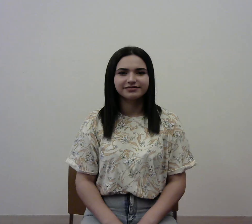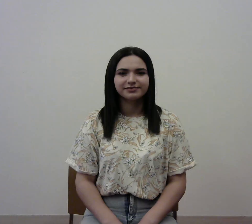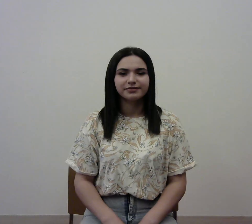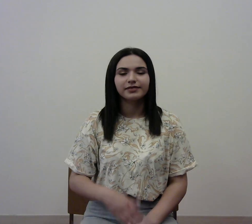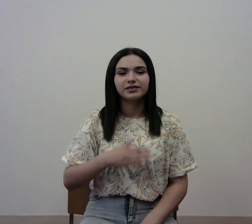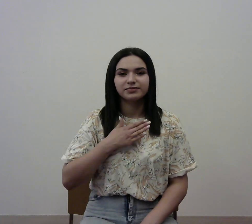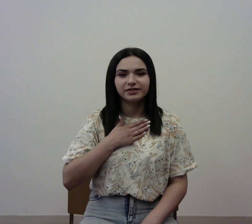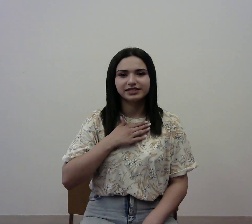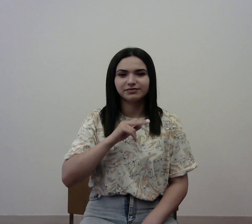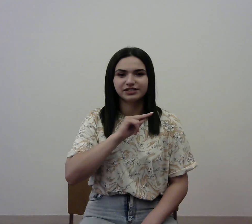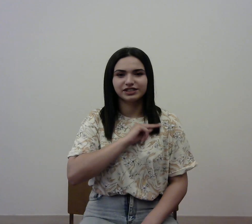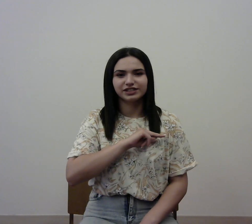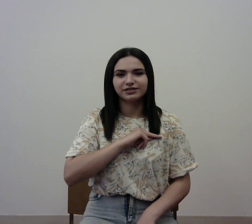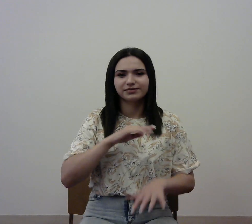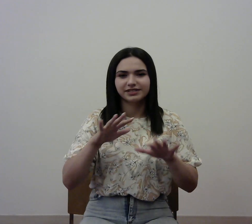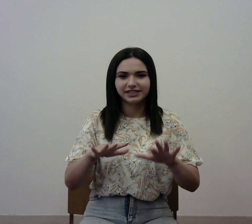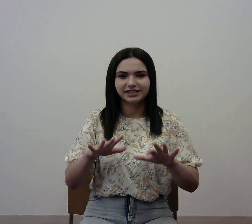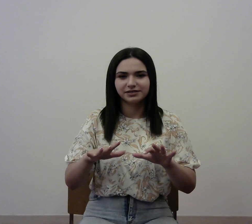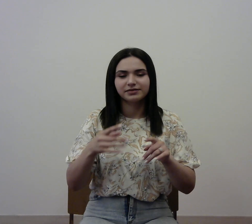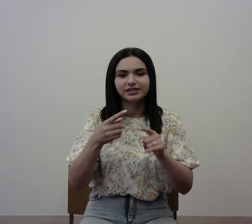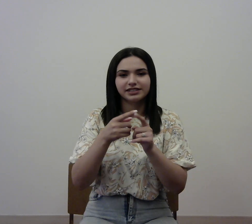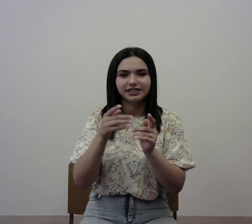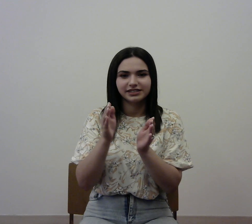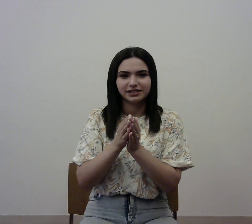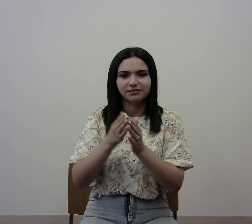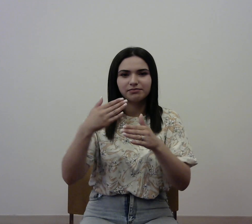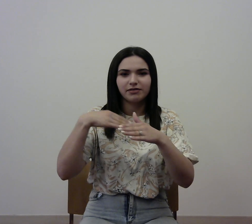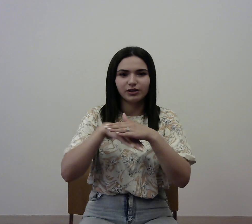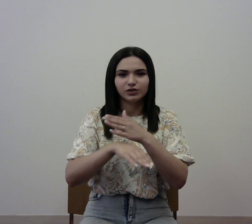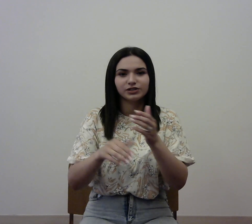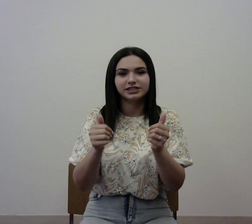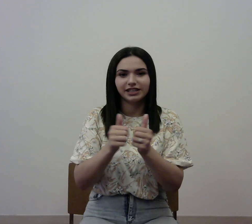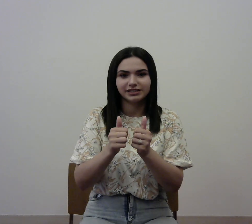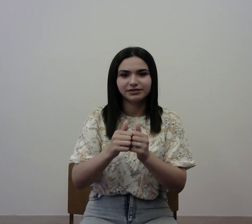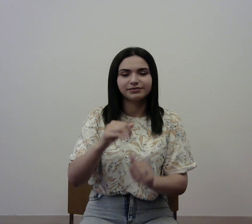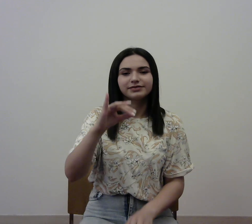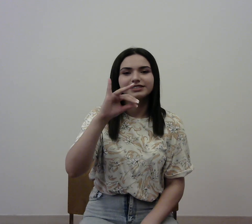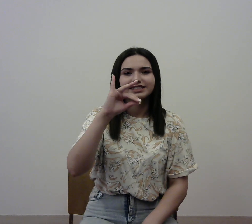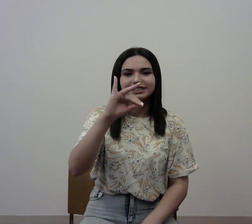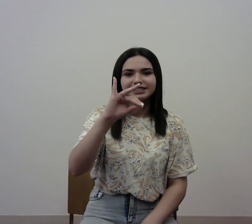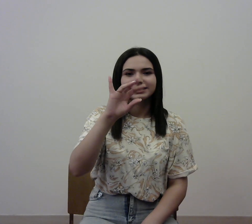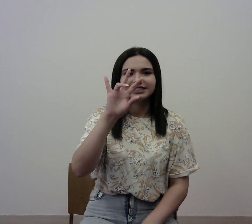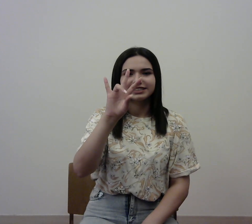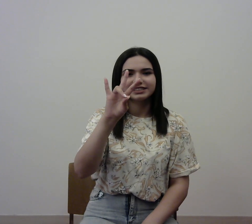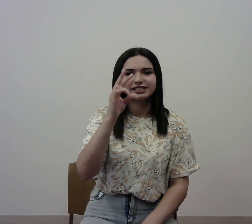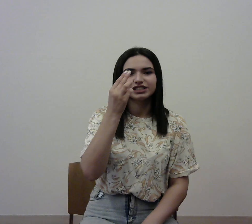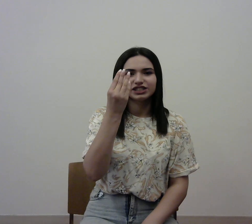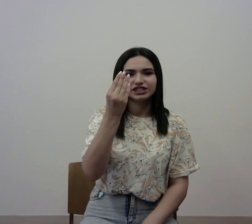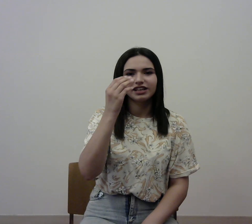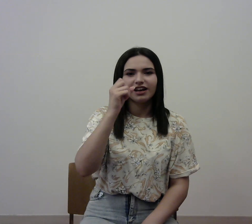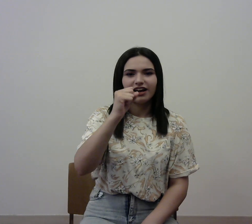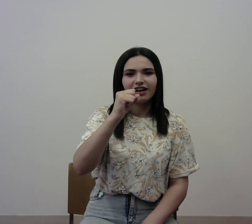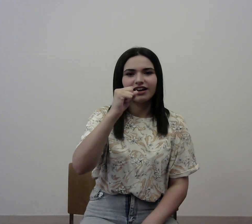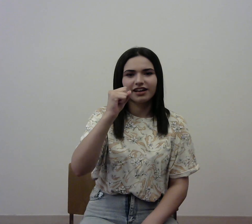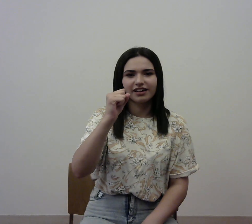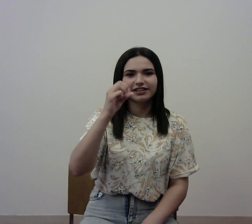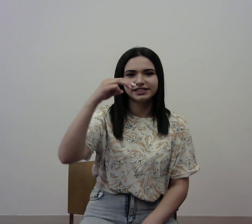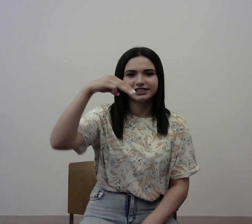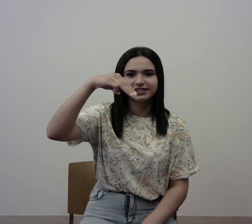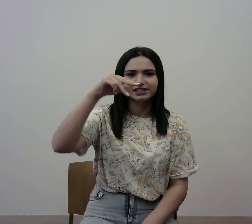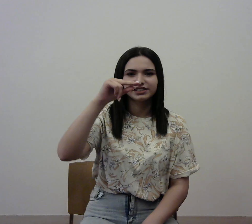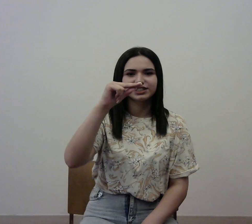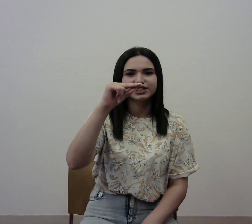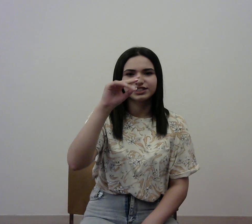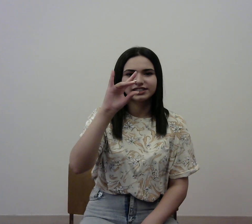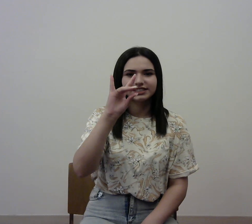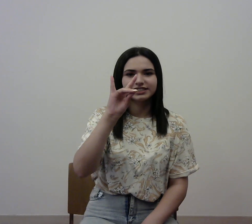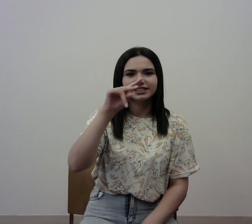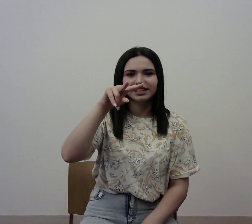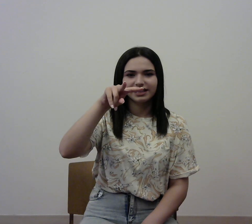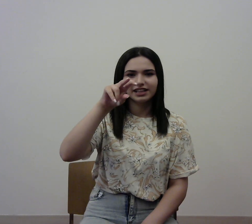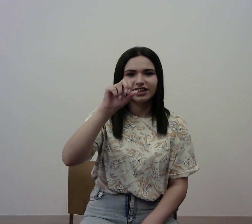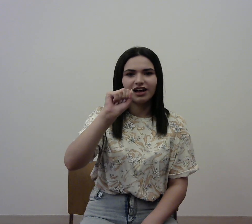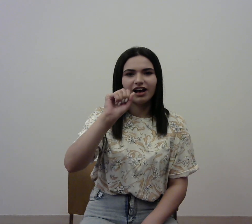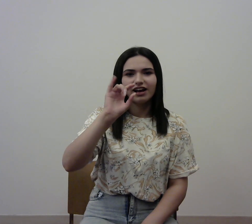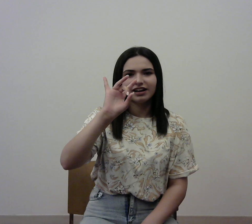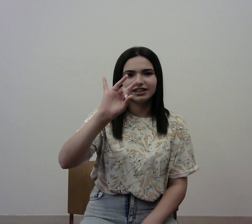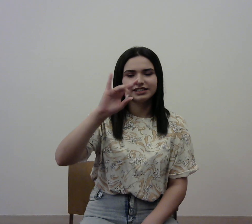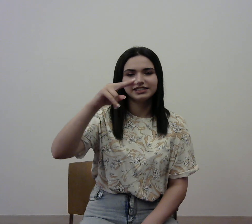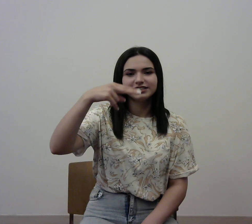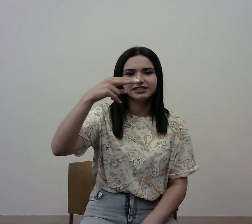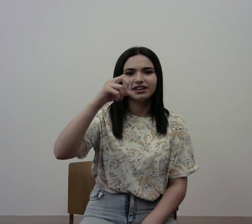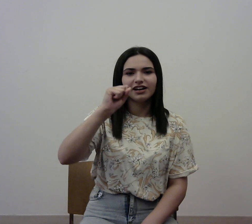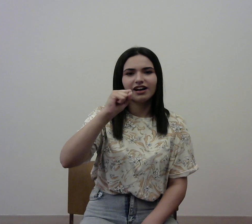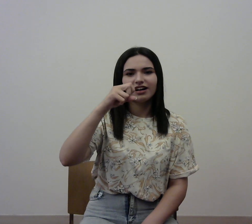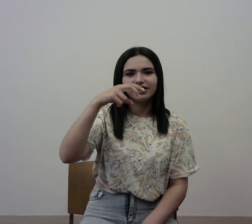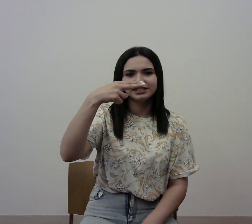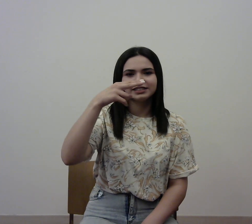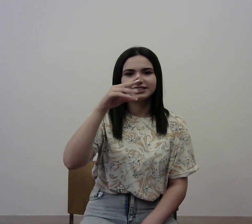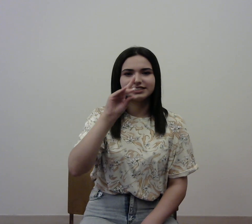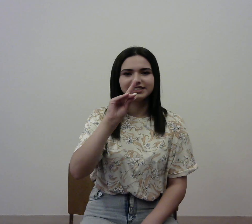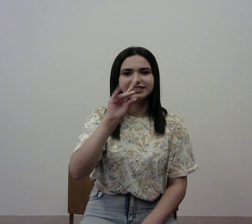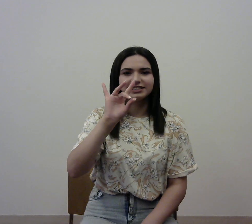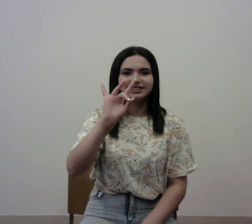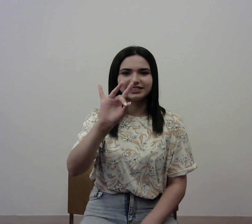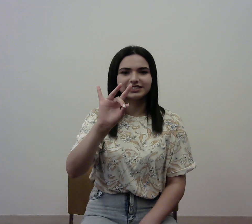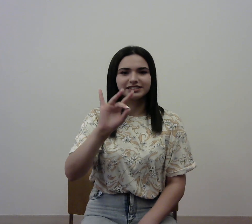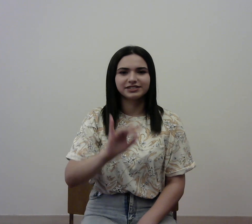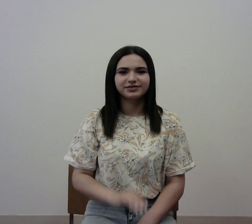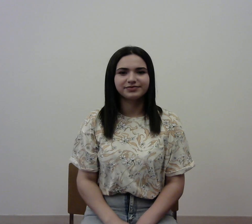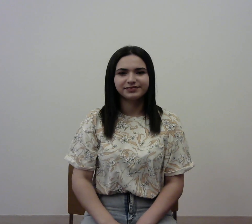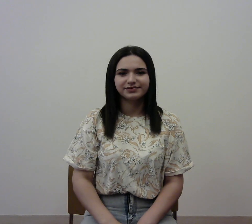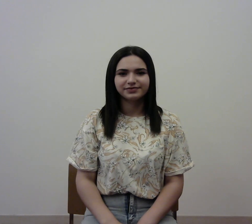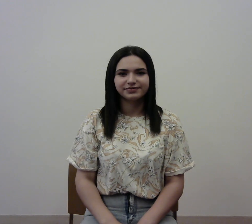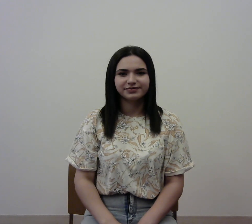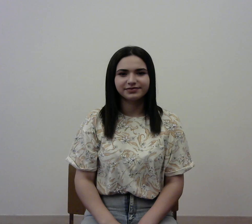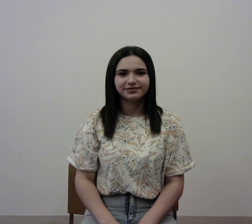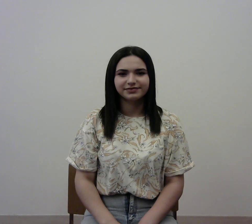Mənim iş yerim İnşaatçılar metrosunun yanındadadır